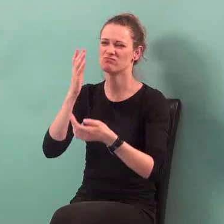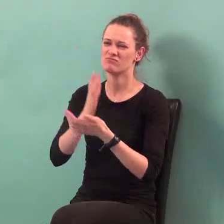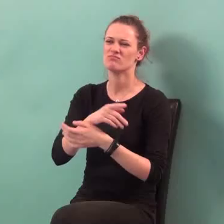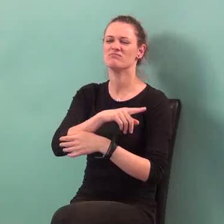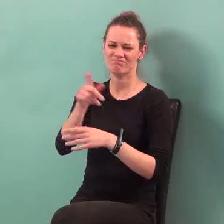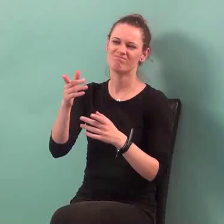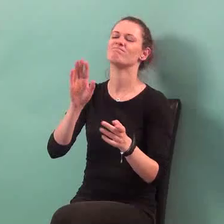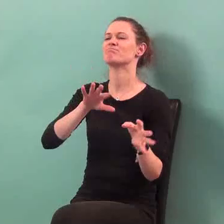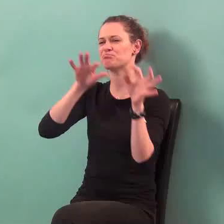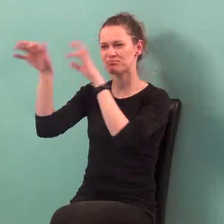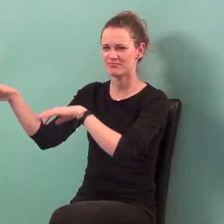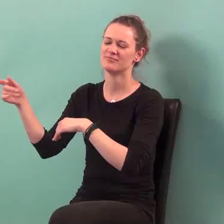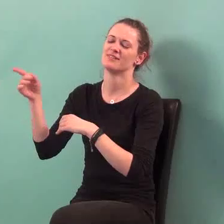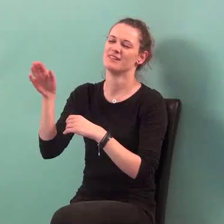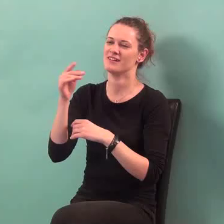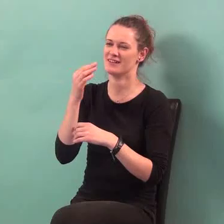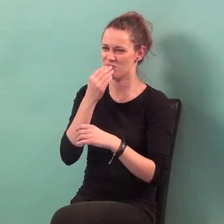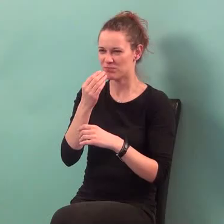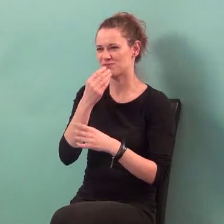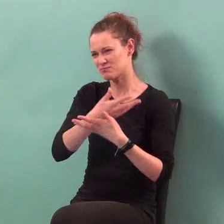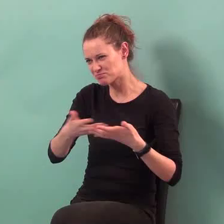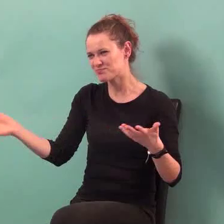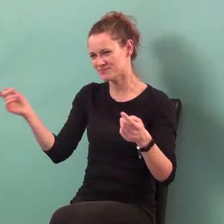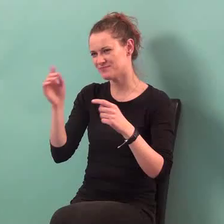Kończą i idą jeść.